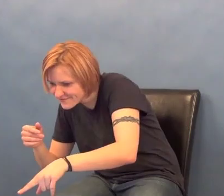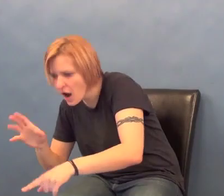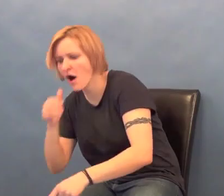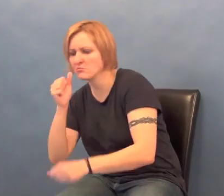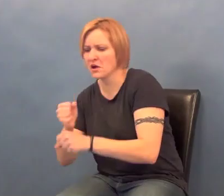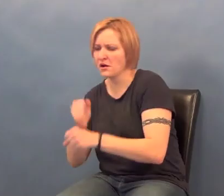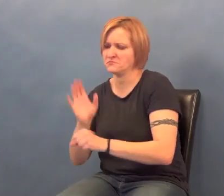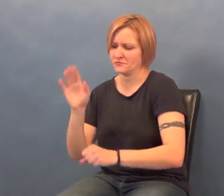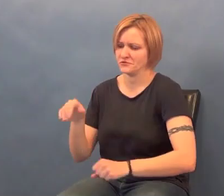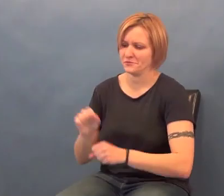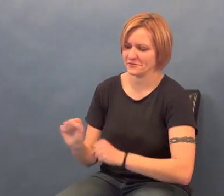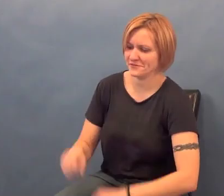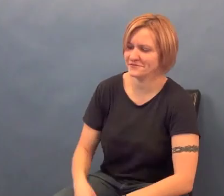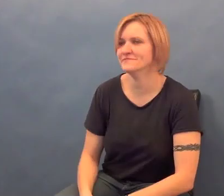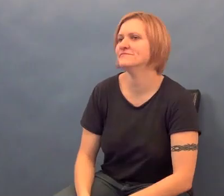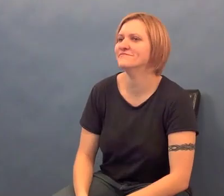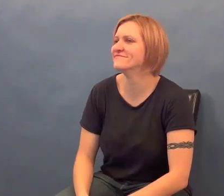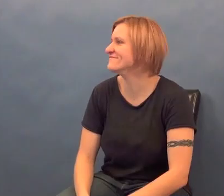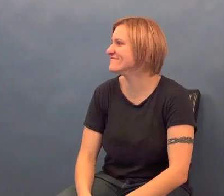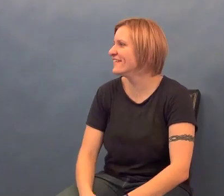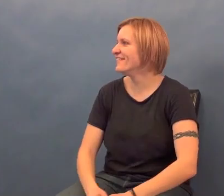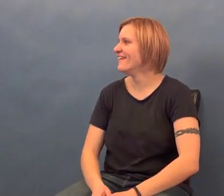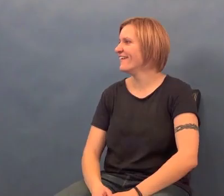Jutro pracuję, może być.